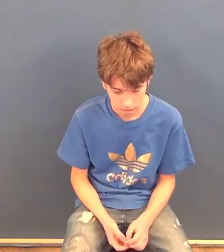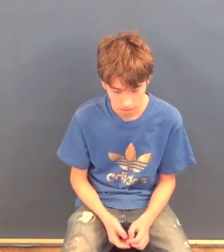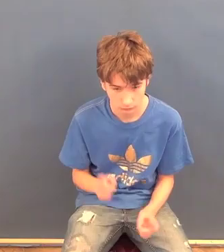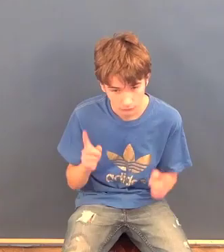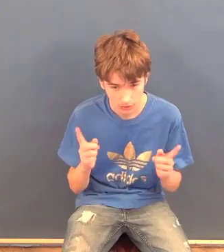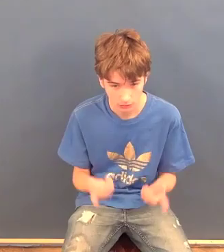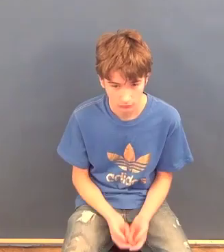Uwaga.